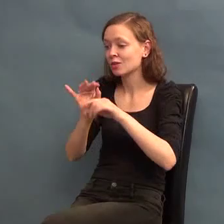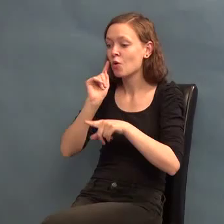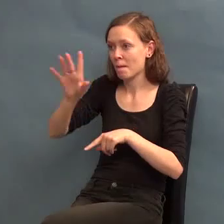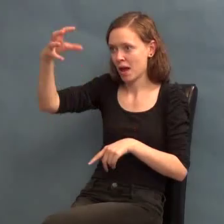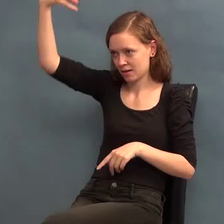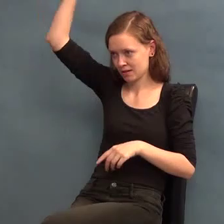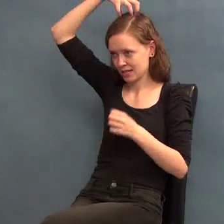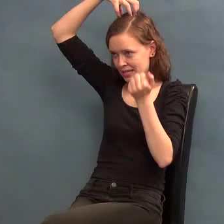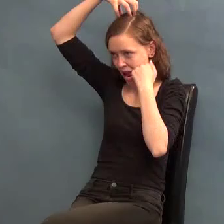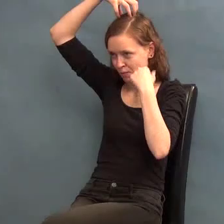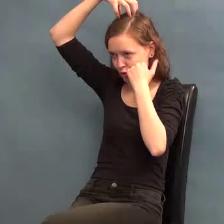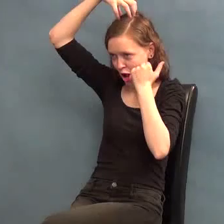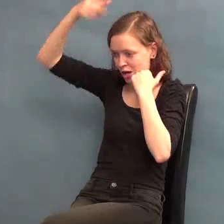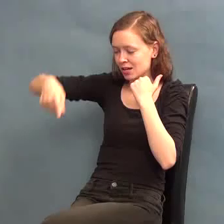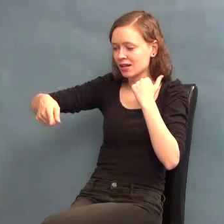Drugi ma jabłko na głowie.